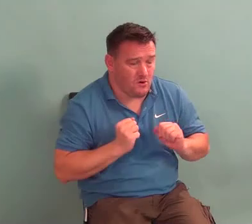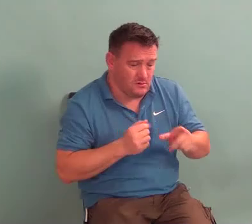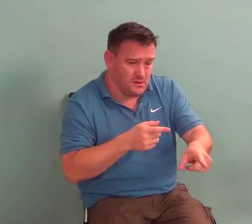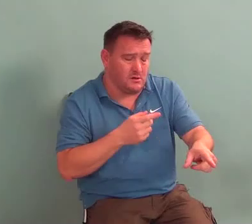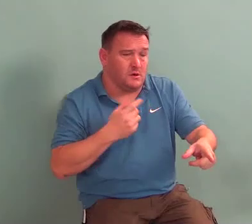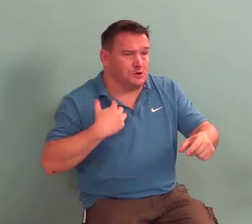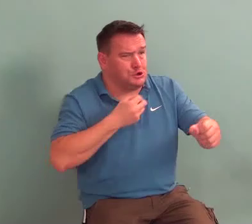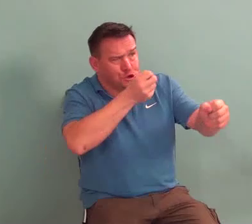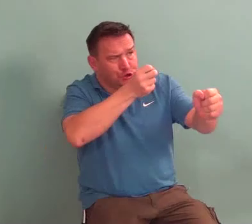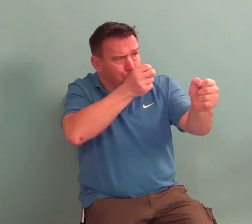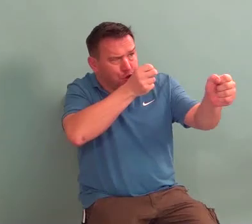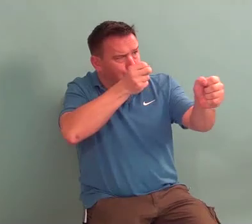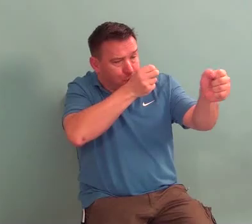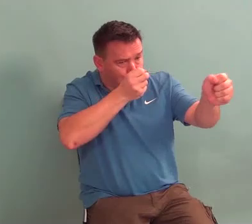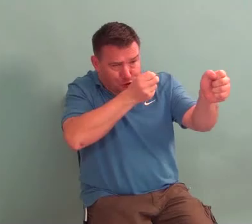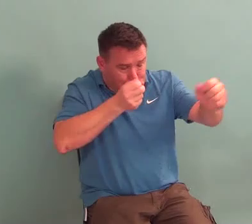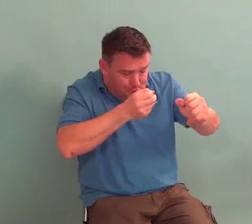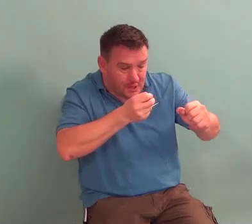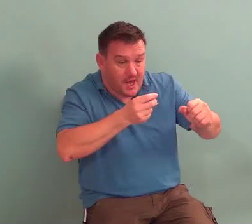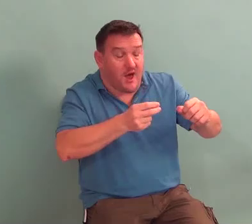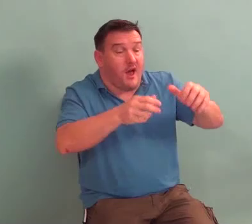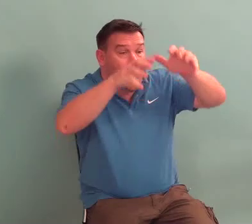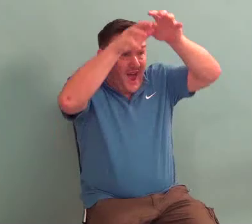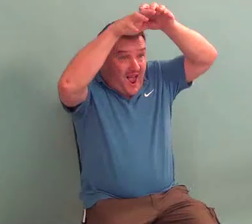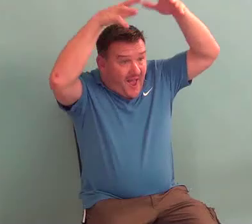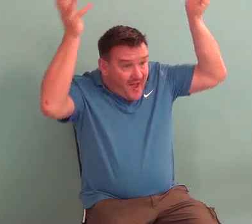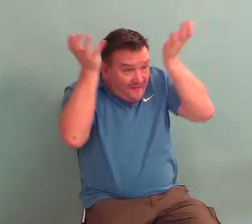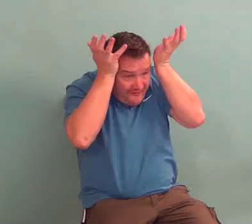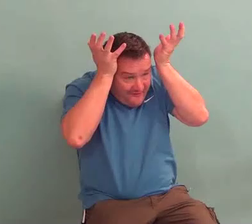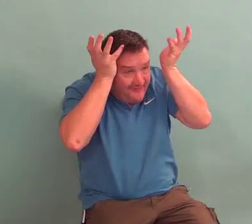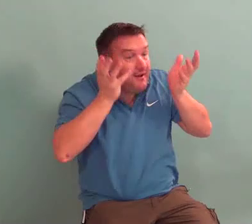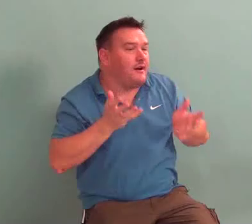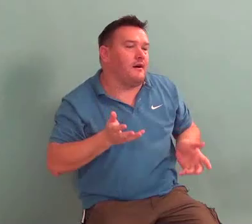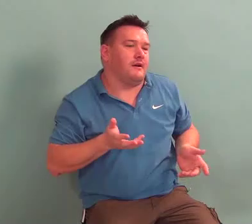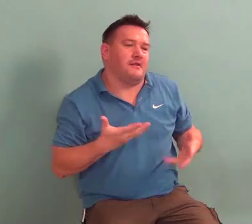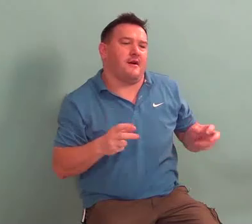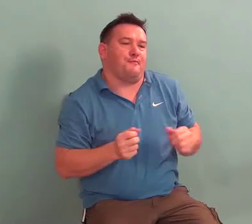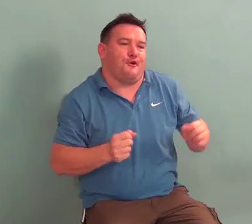A ta druga stała i szykowała się do strzału, ale ta miała na głowie coś wielkiego i już się nie bała.